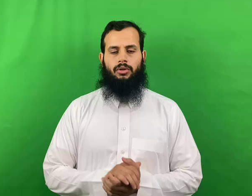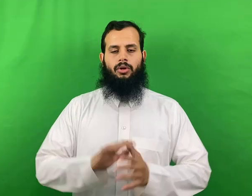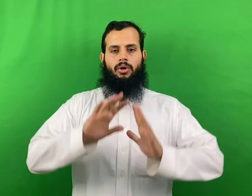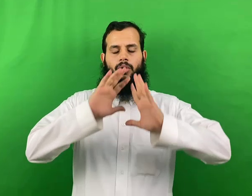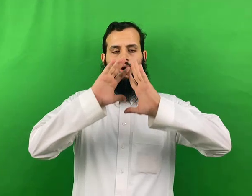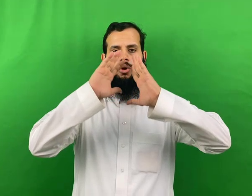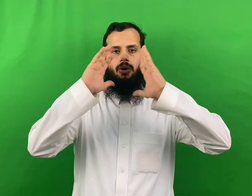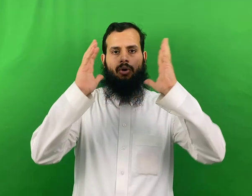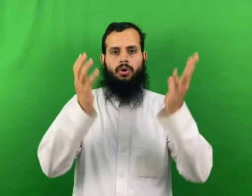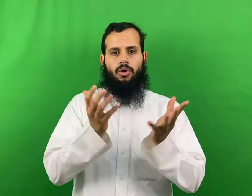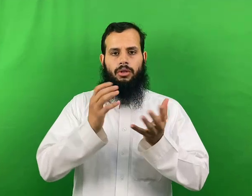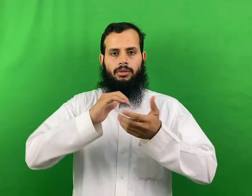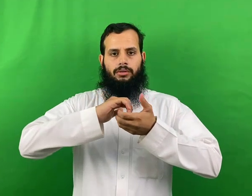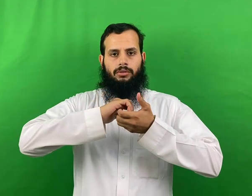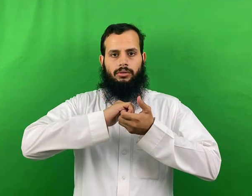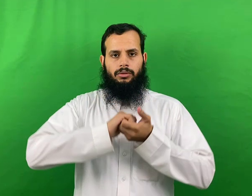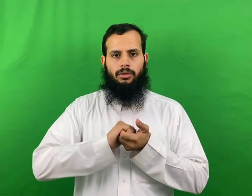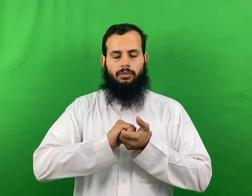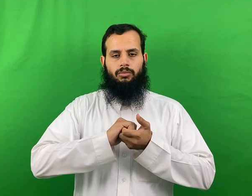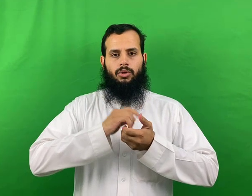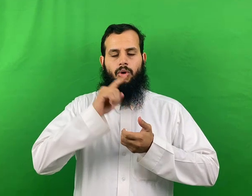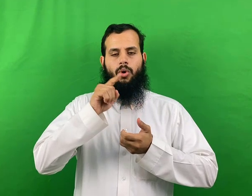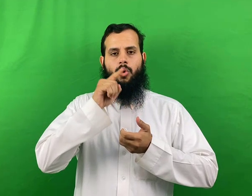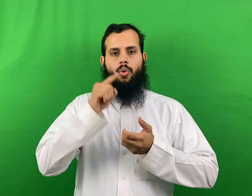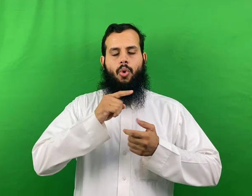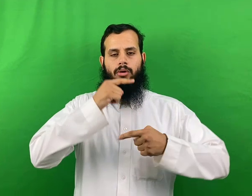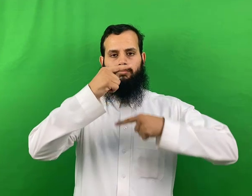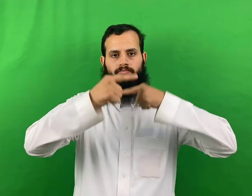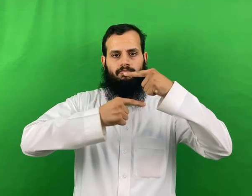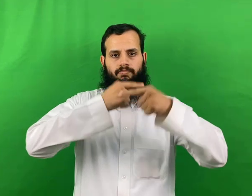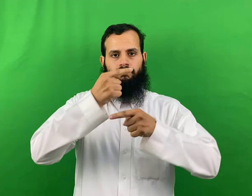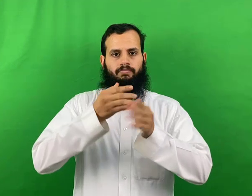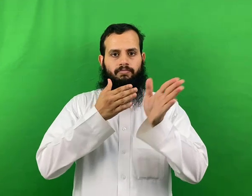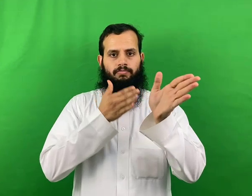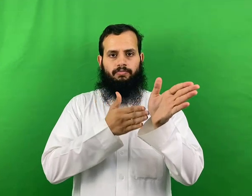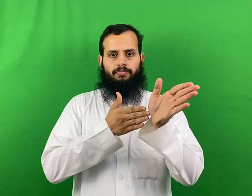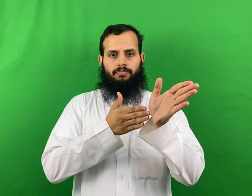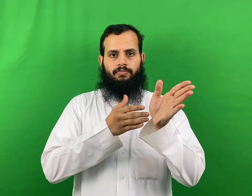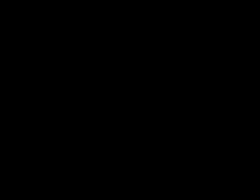سائر الصحابة والتابعين